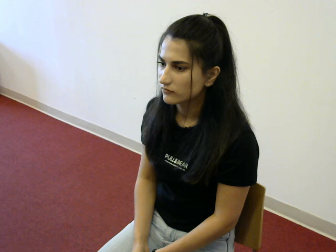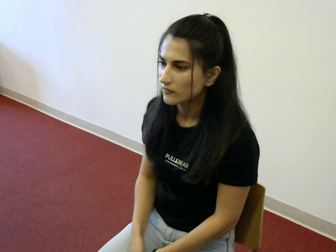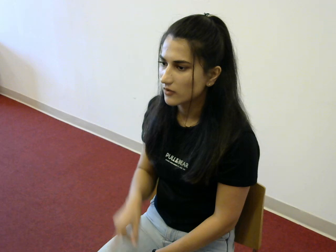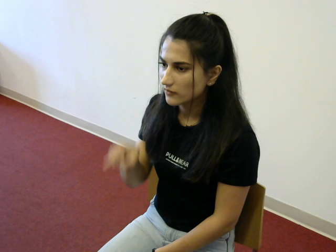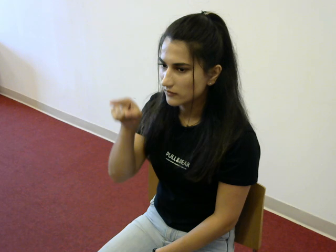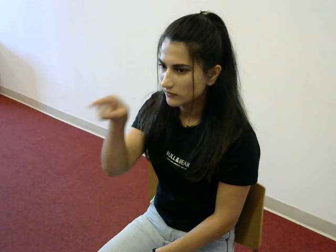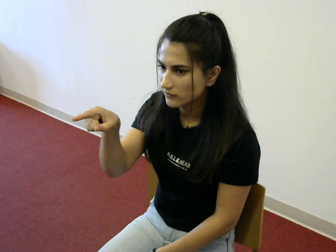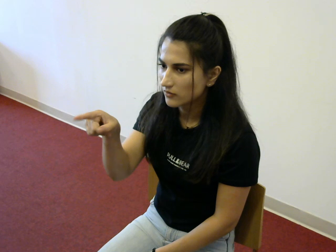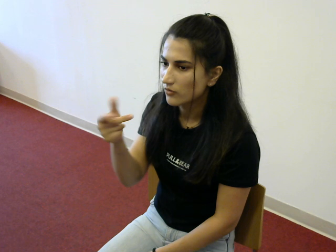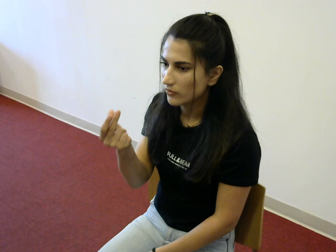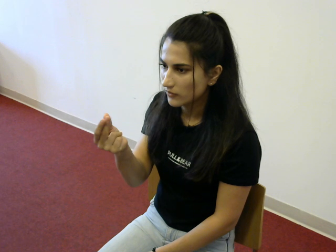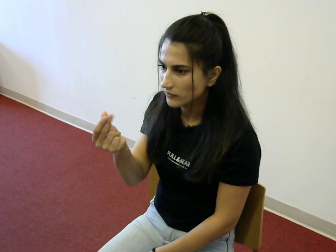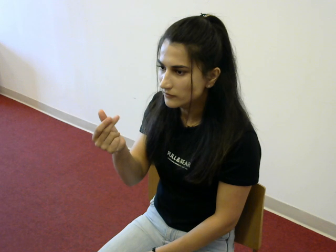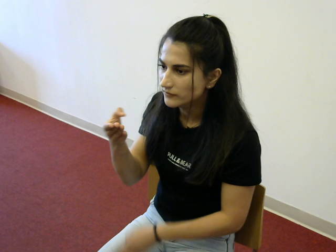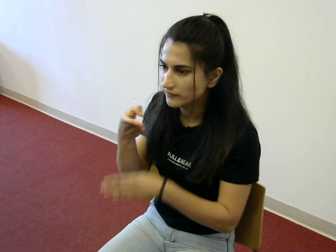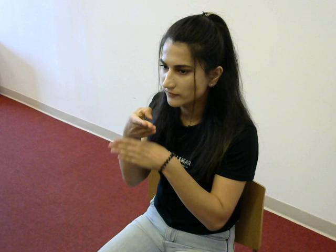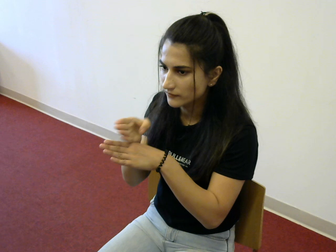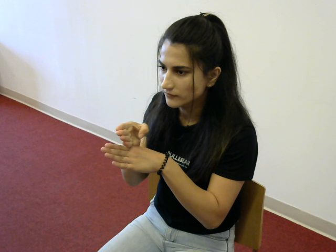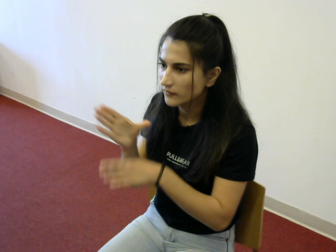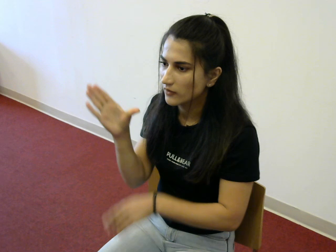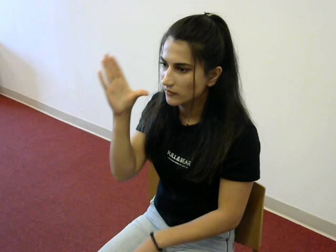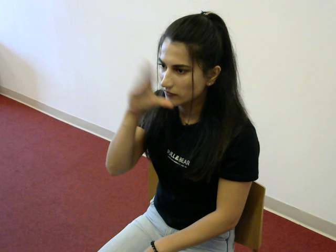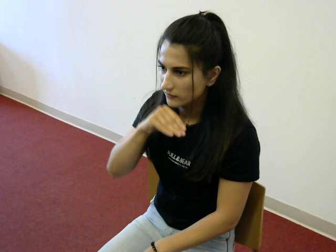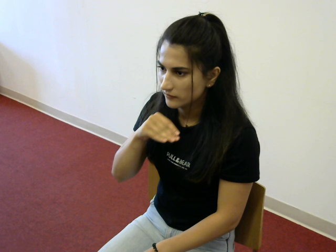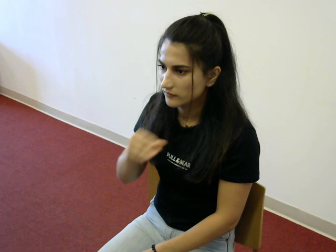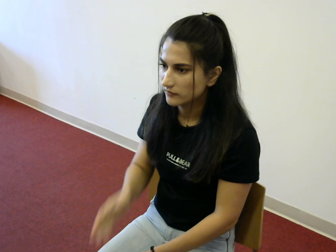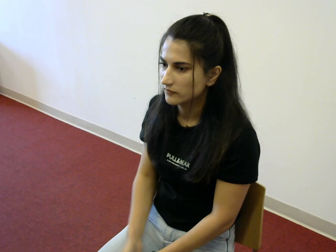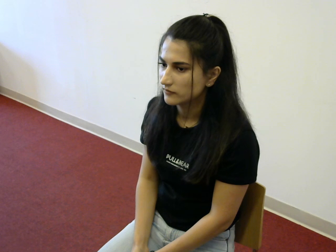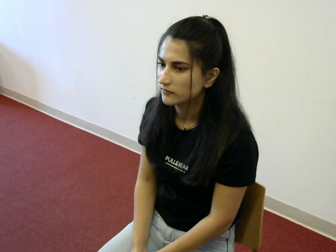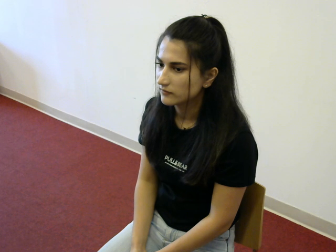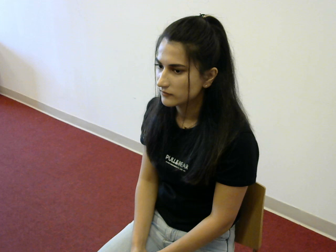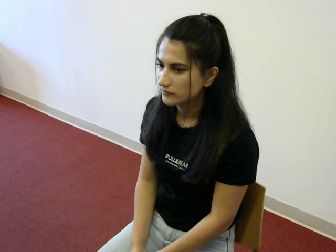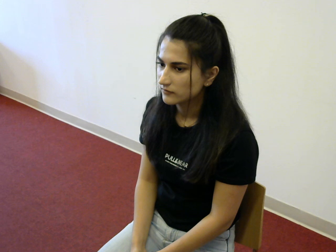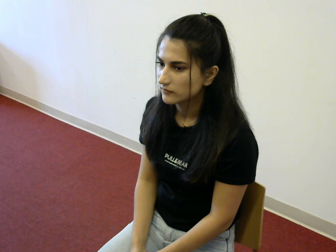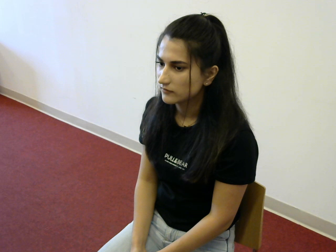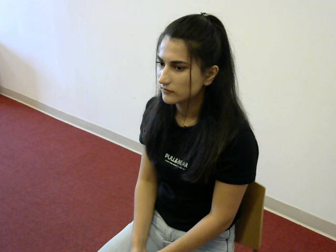Siz pulu xırdalaya bilərsinizmi?